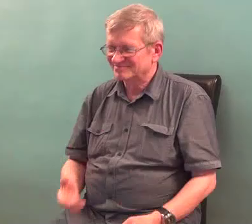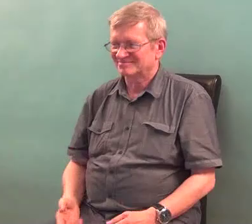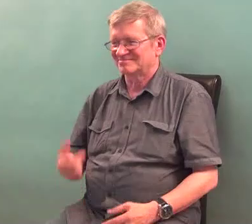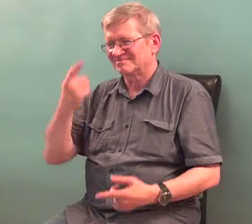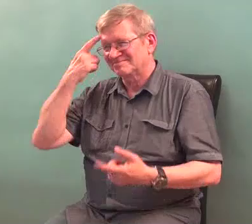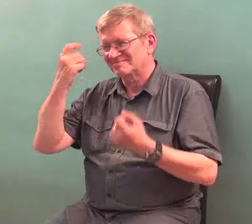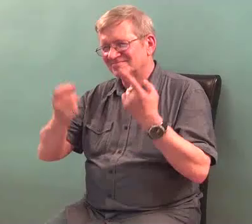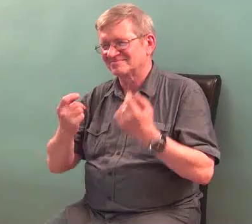Różne pomysły.